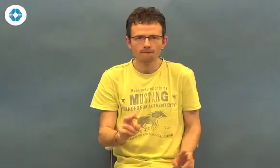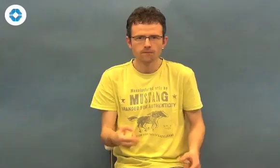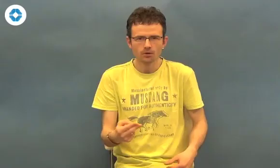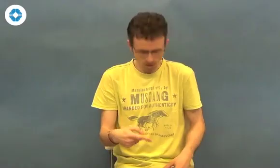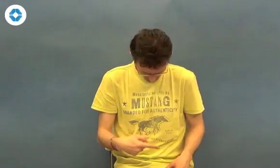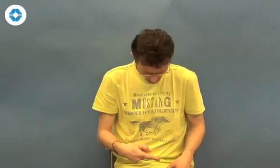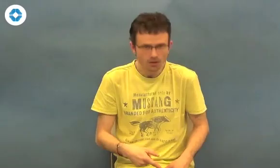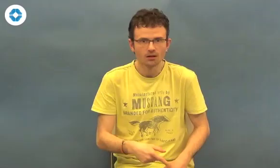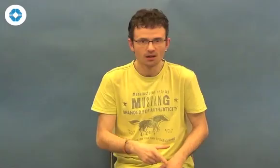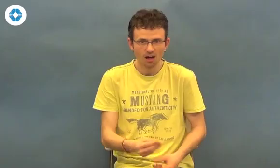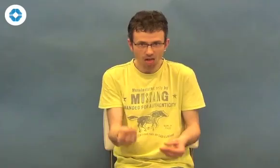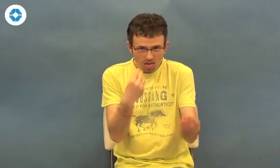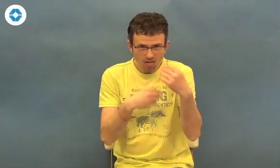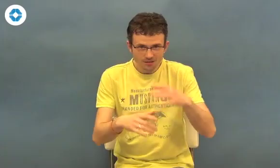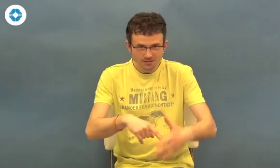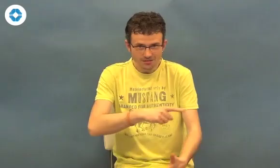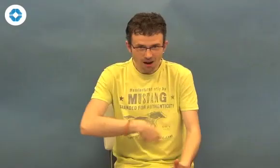Zjedli gruszki z brakującego kosza?